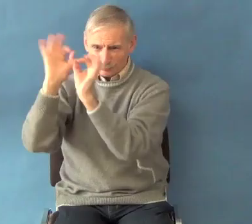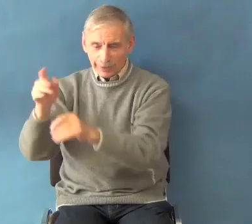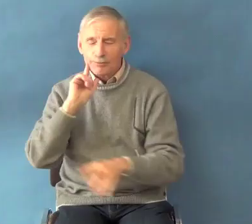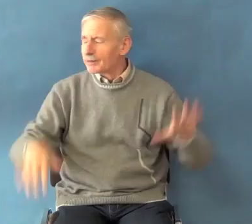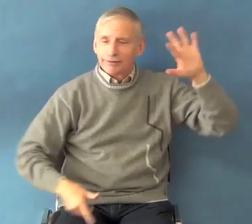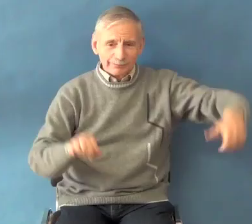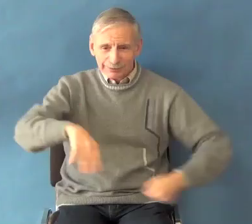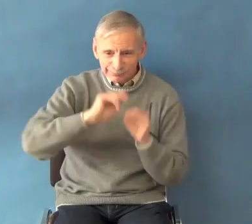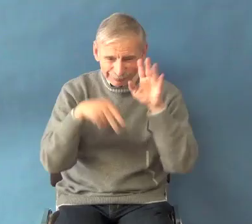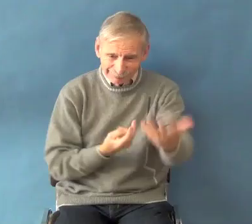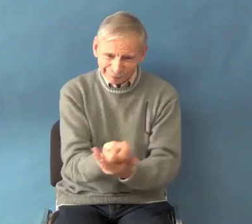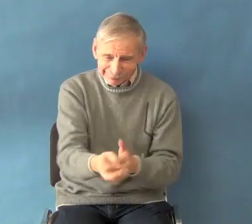Chłopiec traci równowagę i przewraca się.